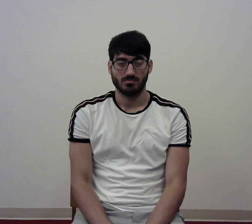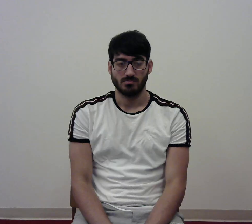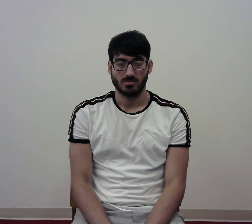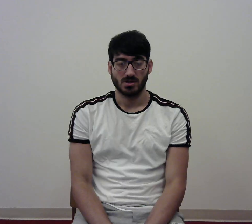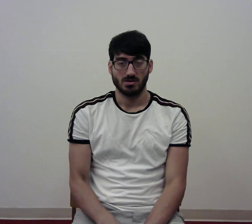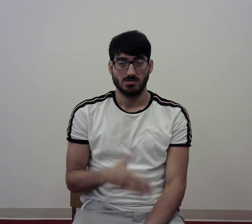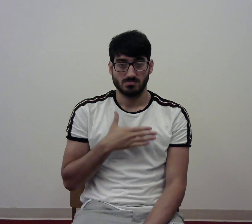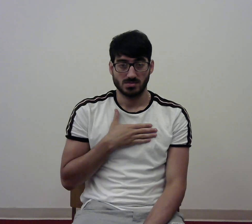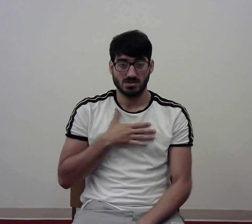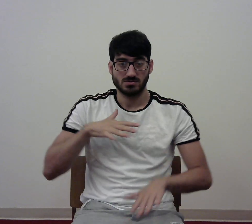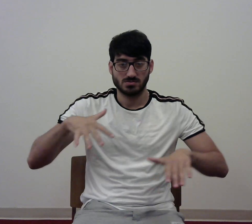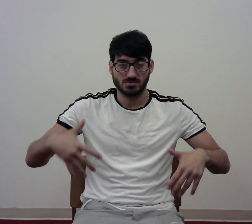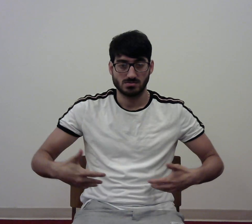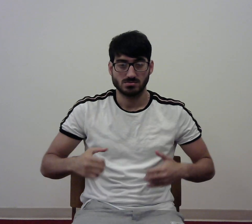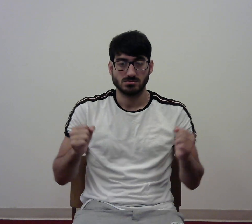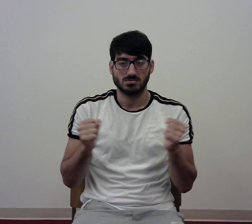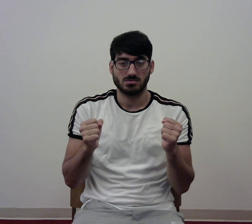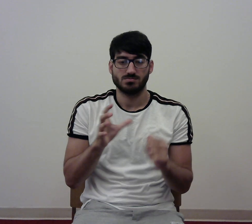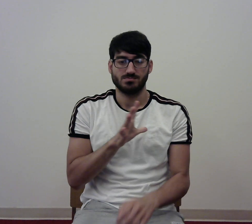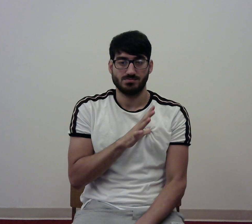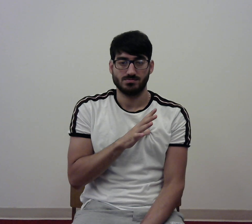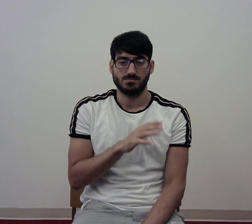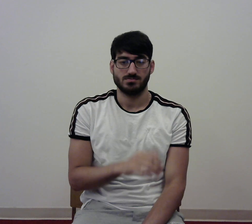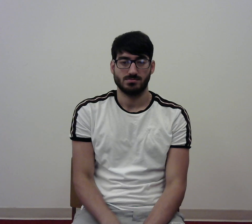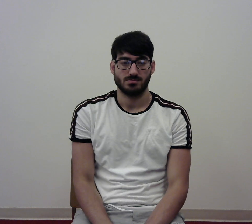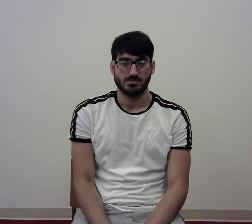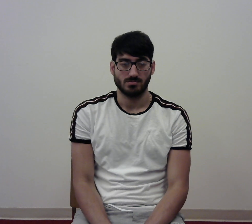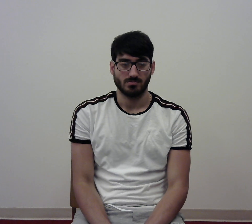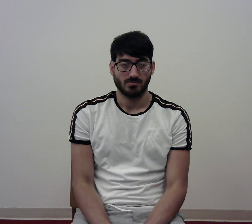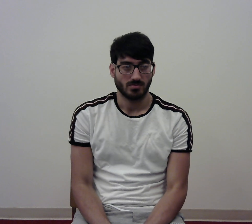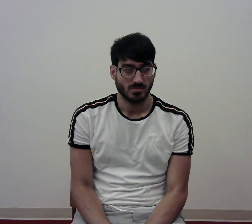Mən sətəlcəm olmuşam